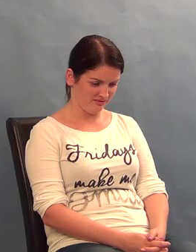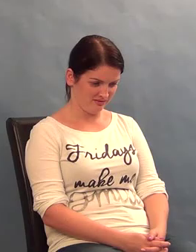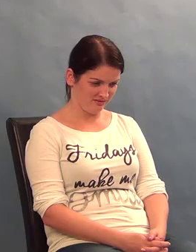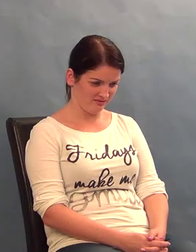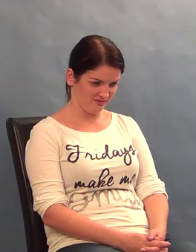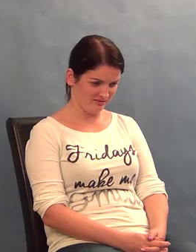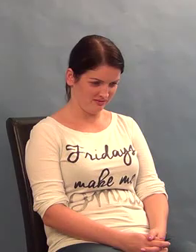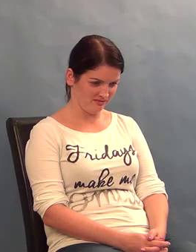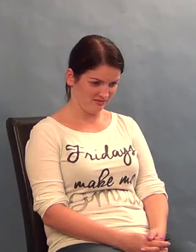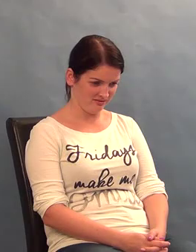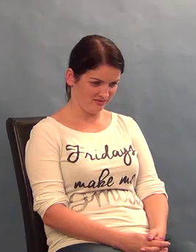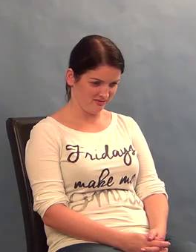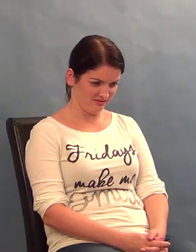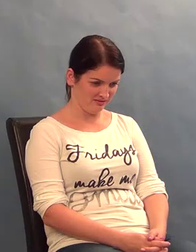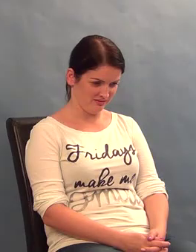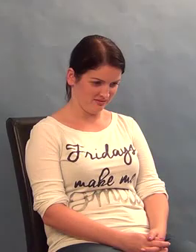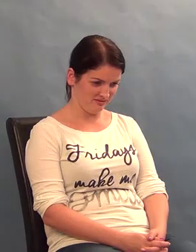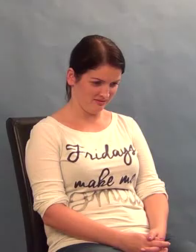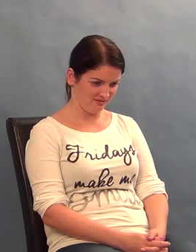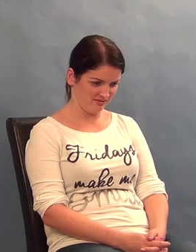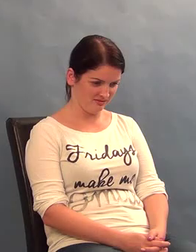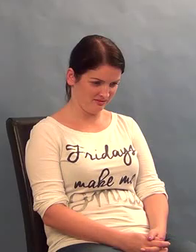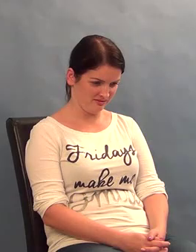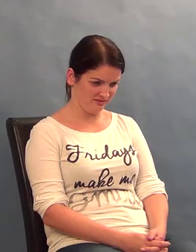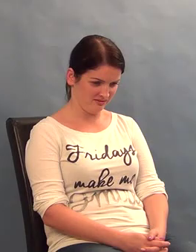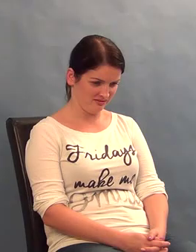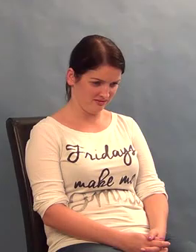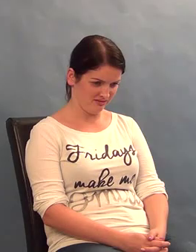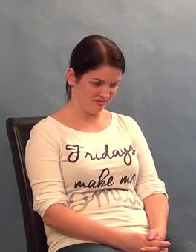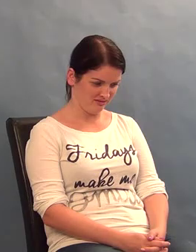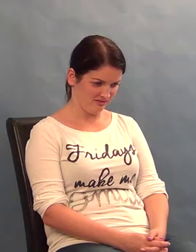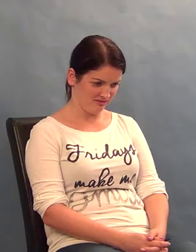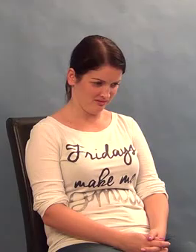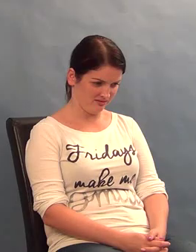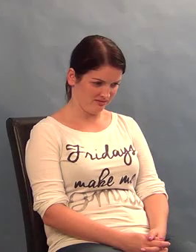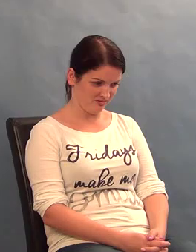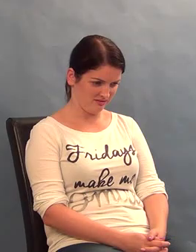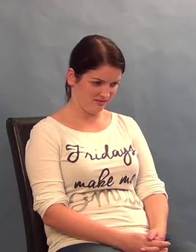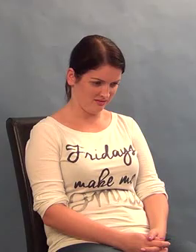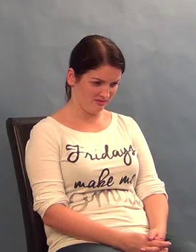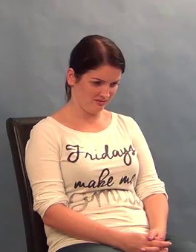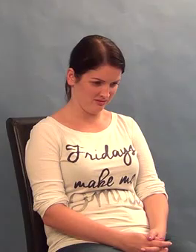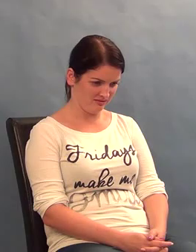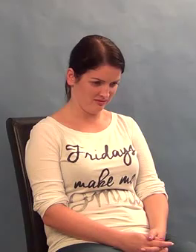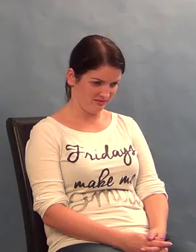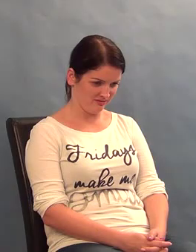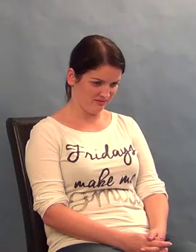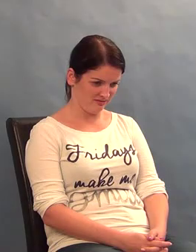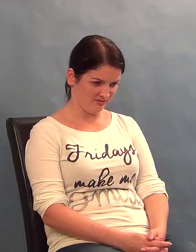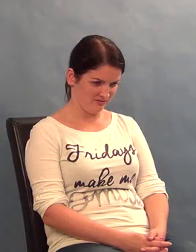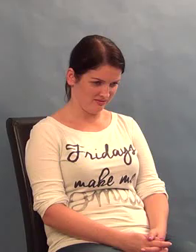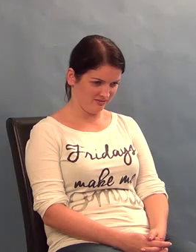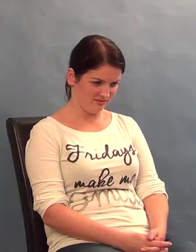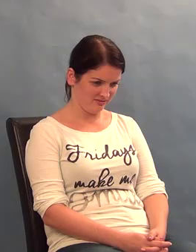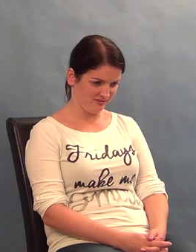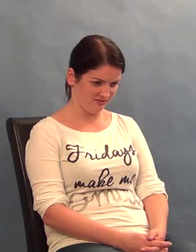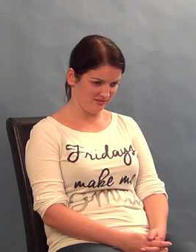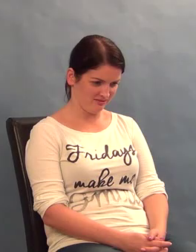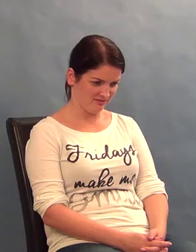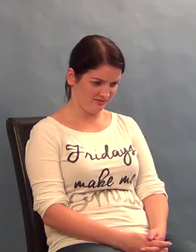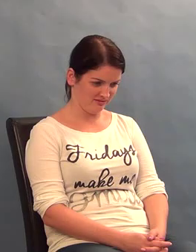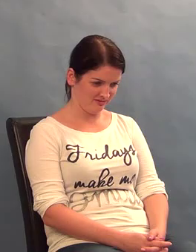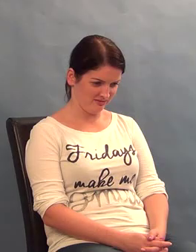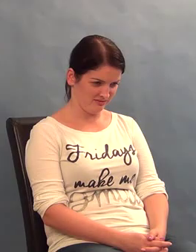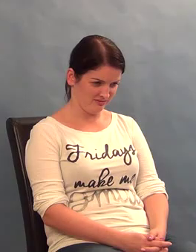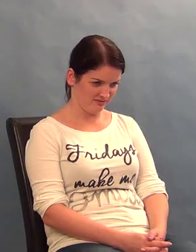Tak, nie wolno motorem oraz skuterem.